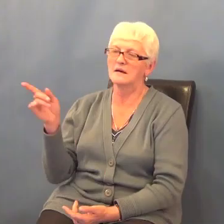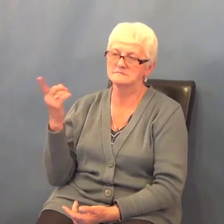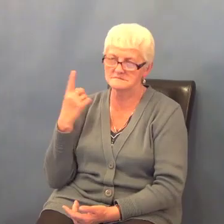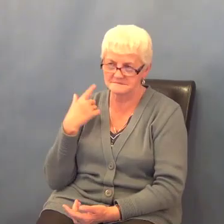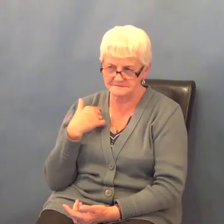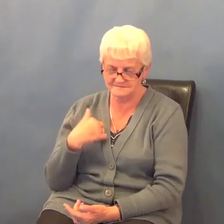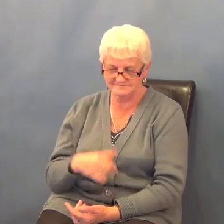Aha.